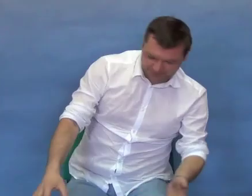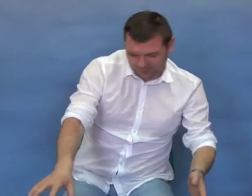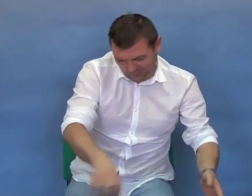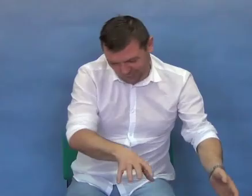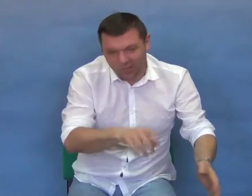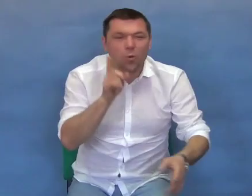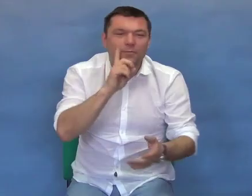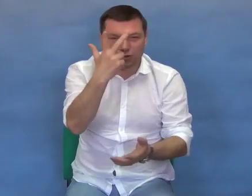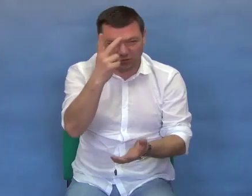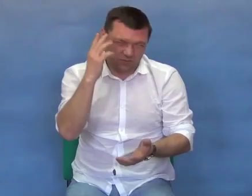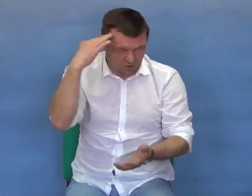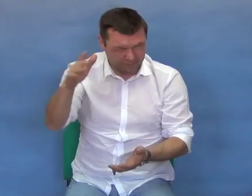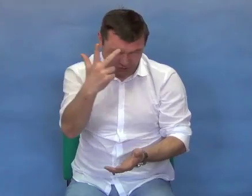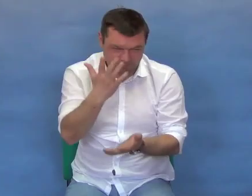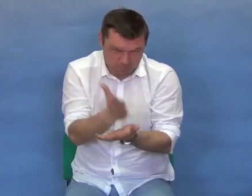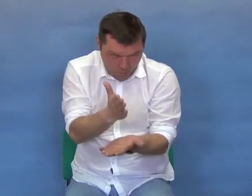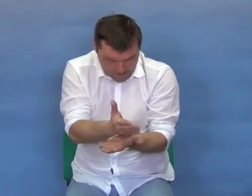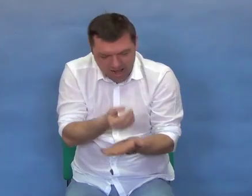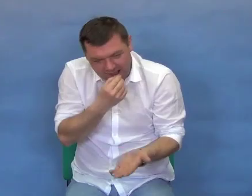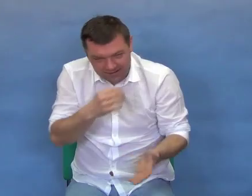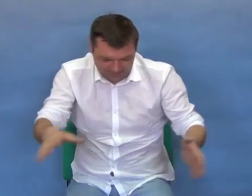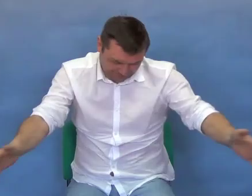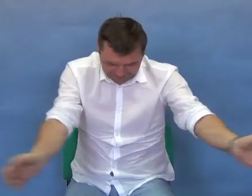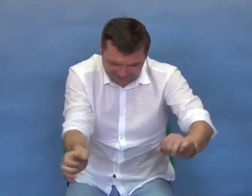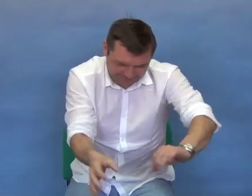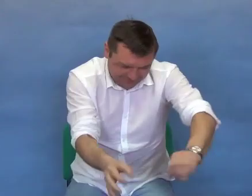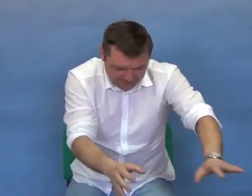Trzech nieznanych chłopaków pomogło mu pozbierać gruszki.